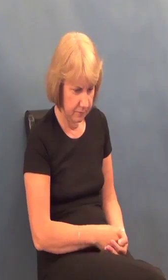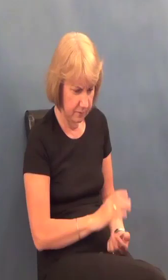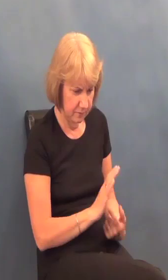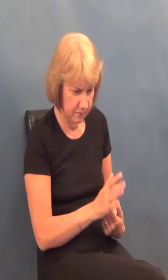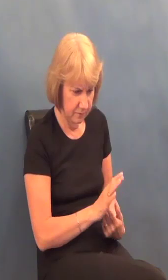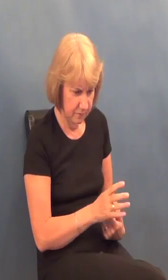Wentylacja?